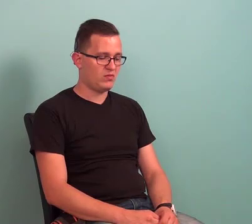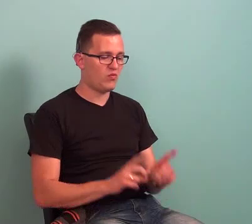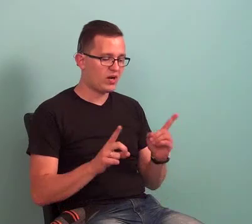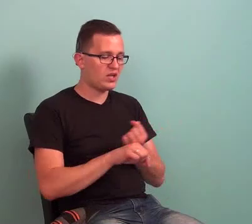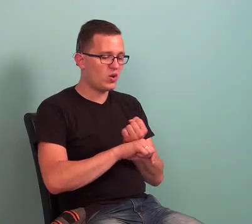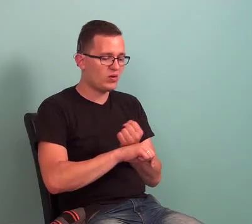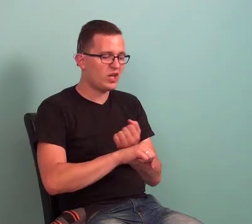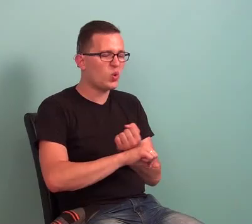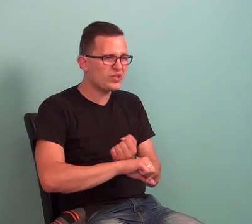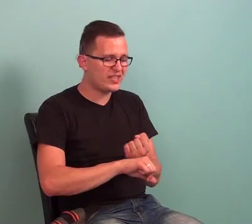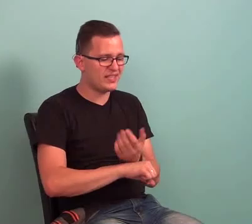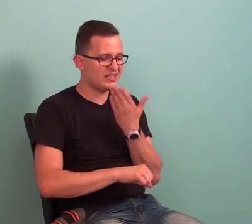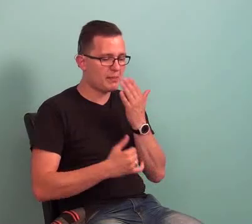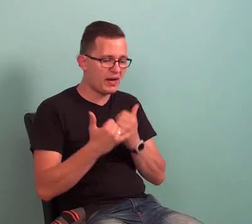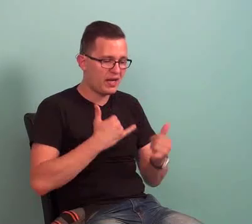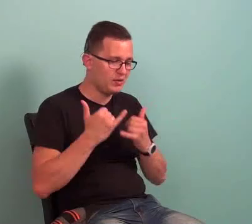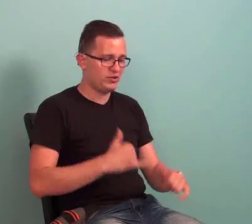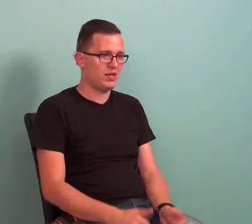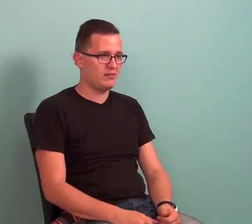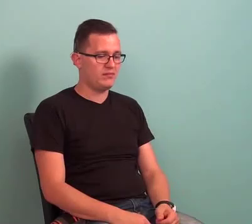Uważać na truciznę, to coś ma zapach chemiczny.